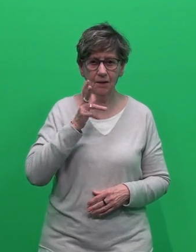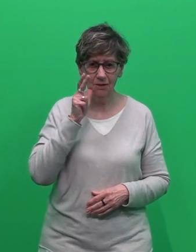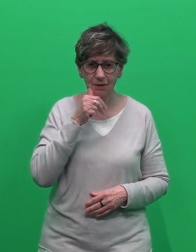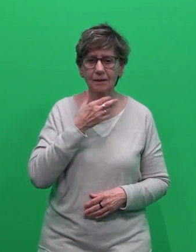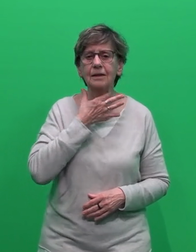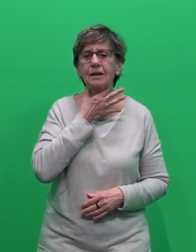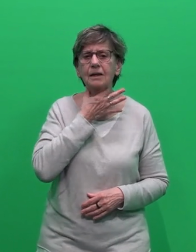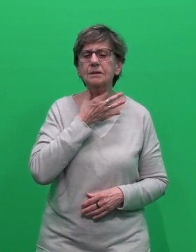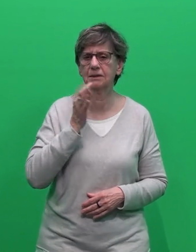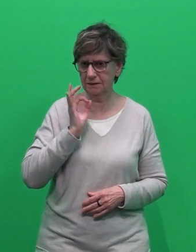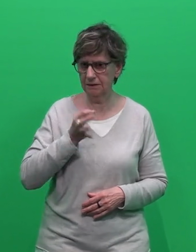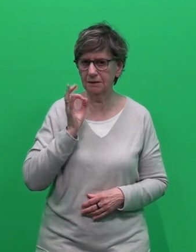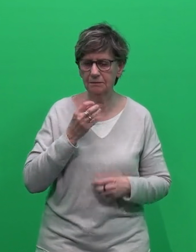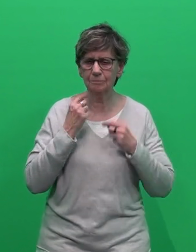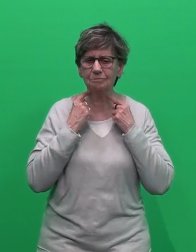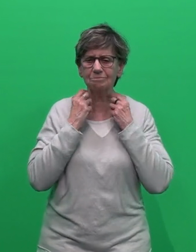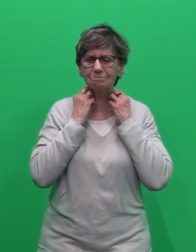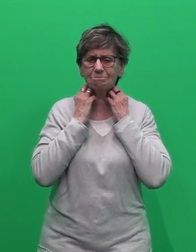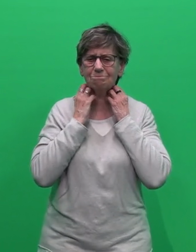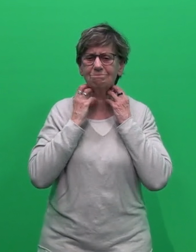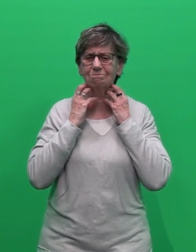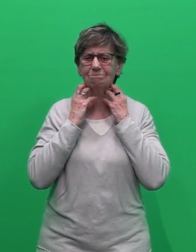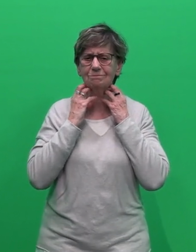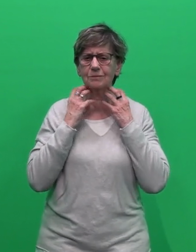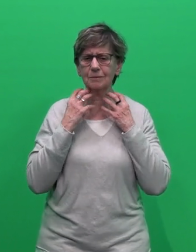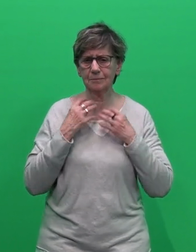Em fa mal el coll, sí, tinc inflats els costats.